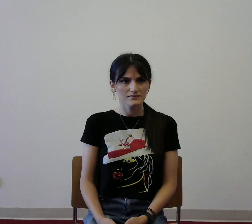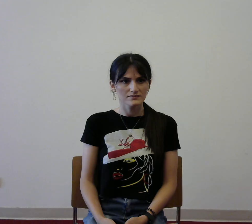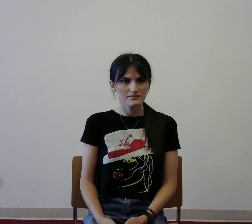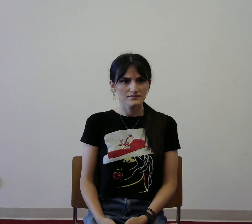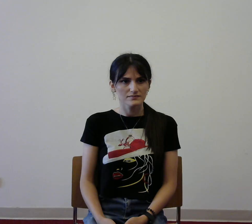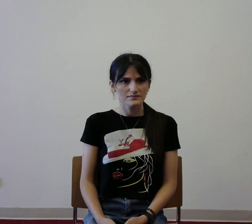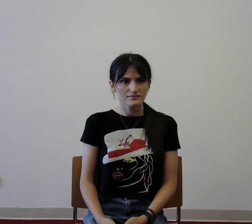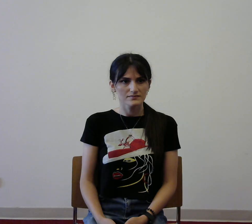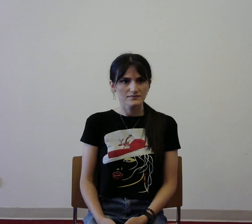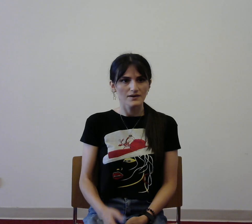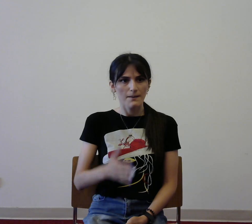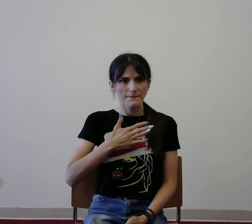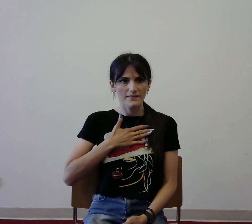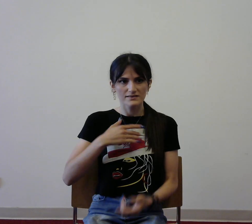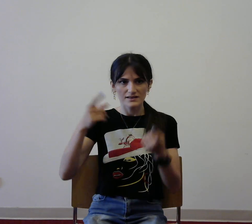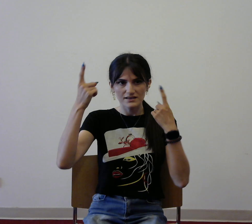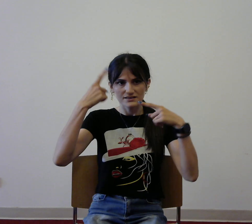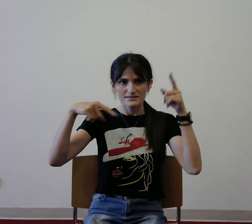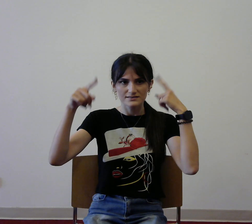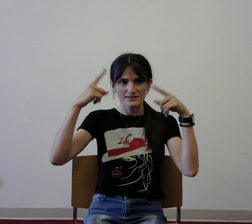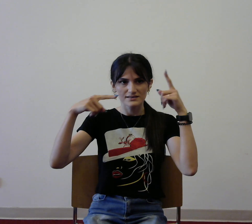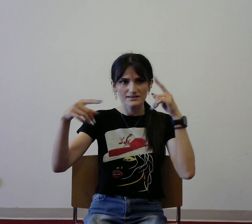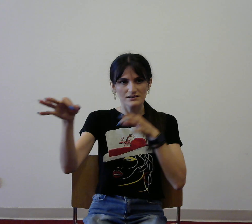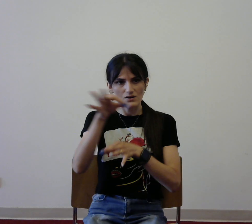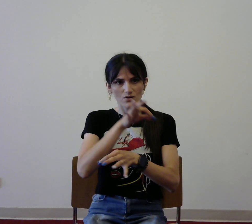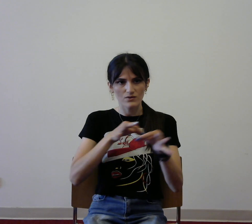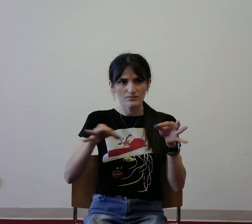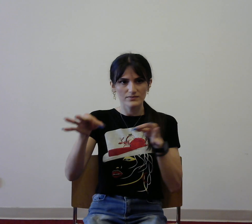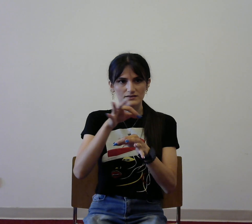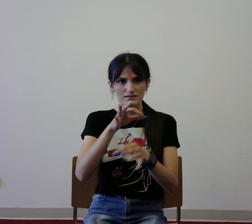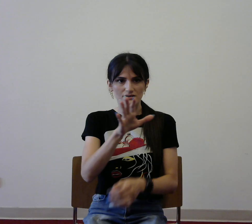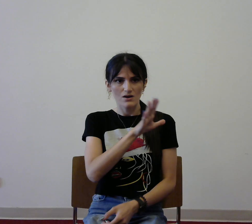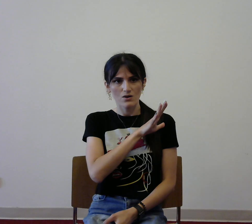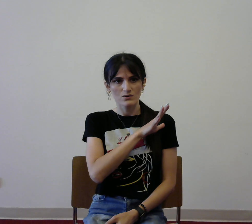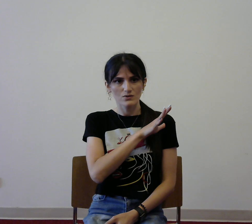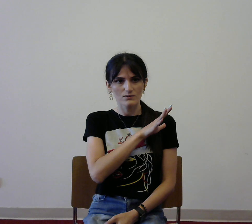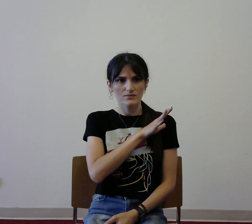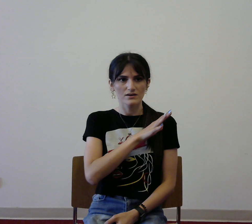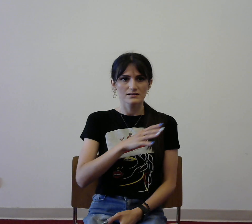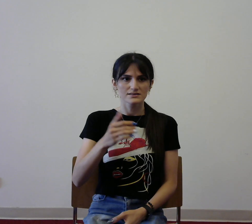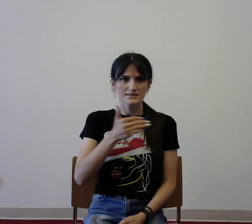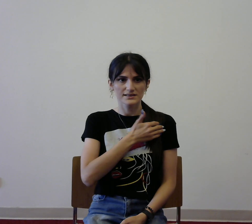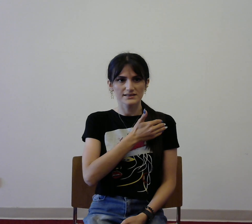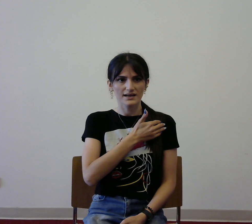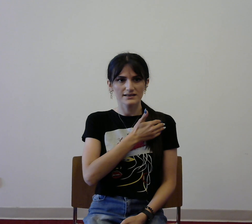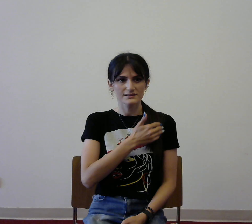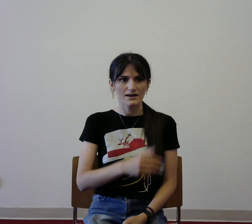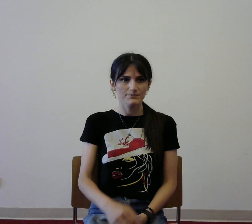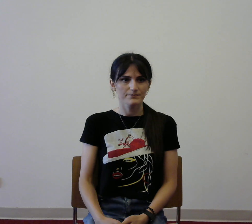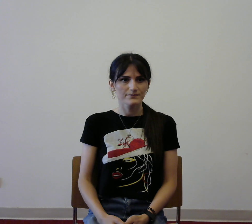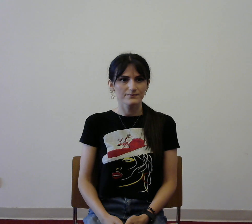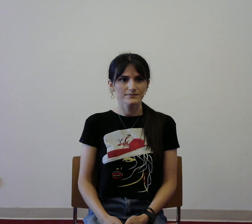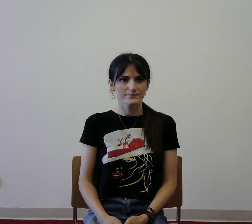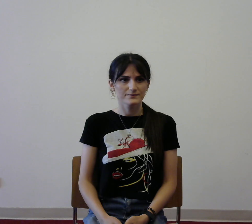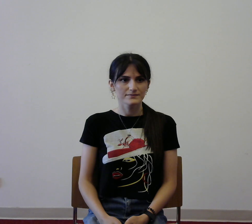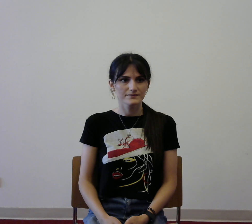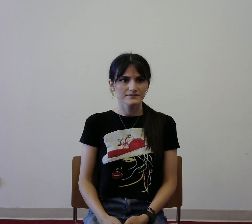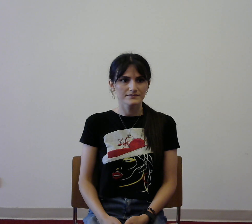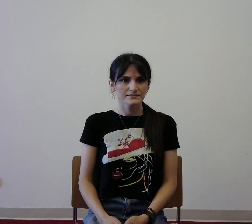Mən dizayner olmaq istəyirəm